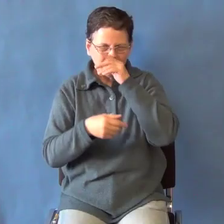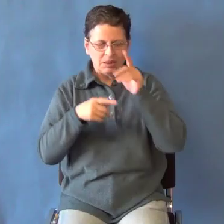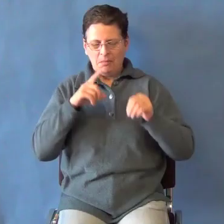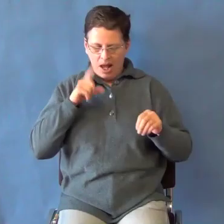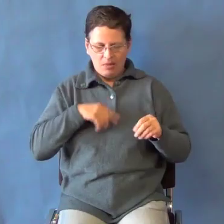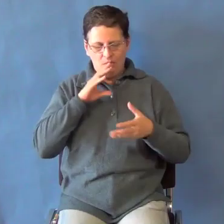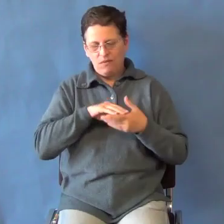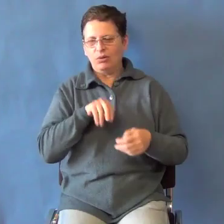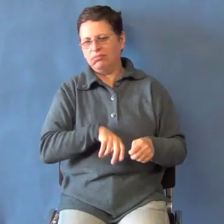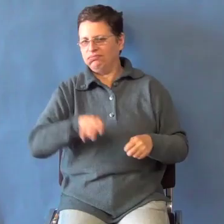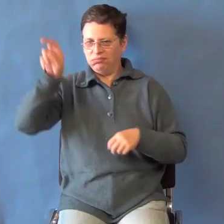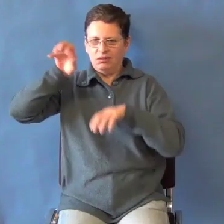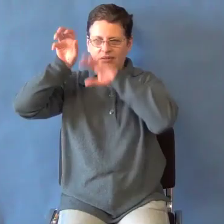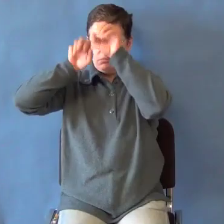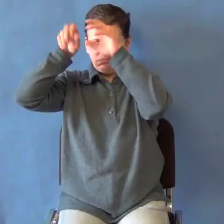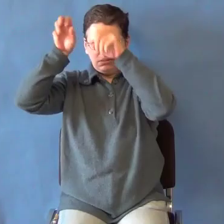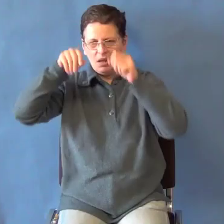Pan znowu wchodzi na drzewo.